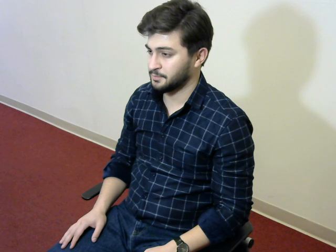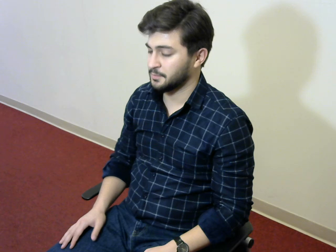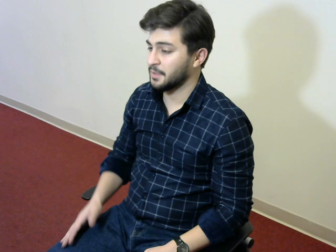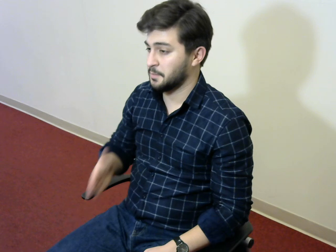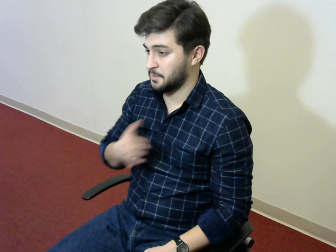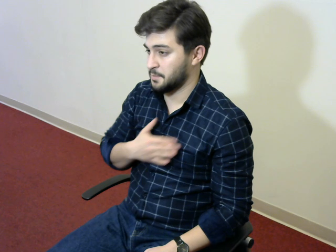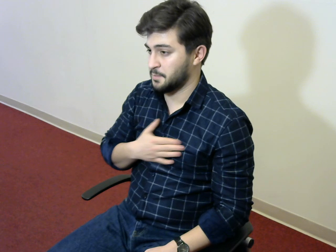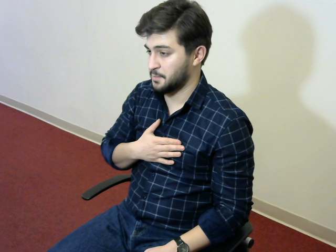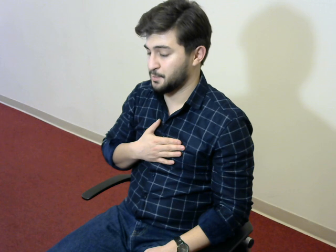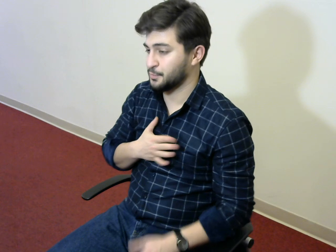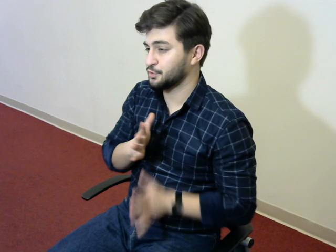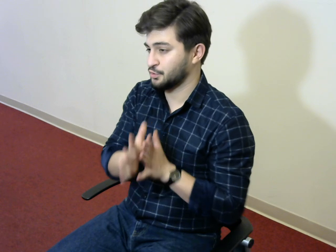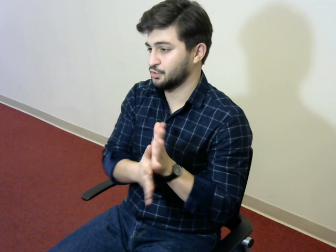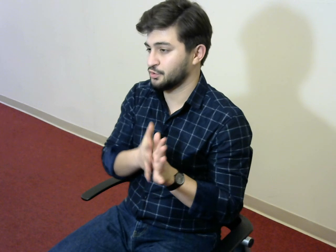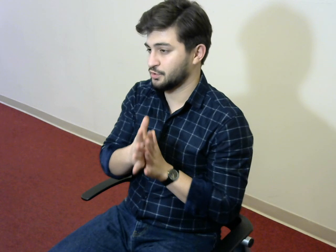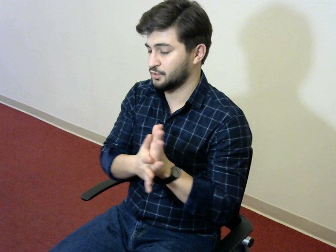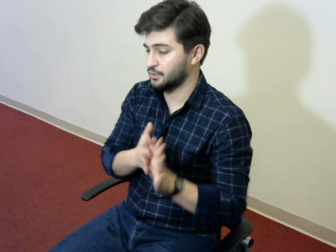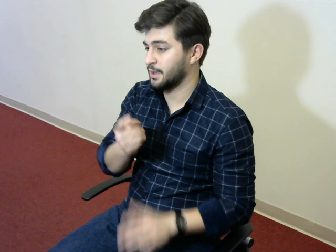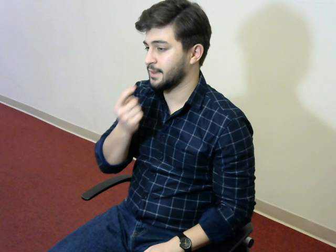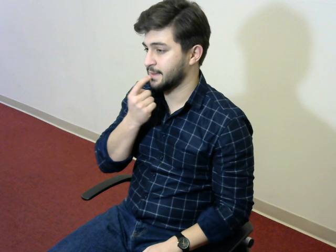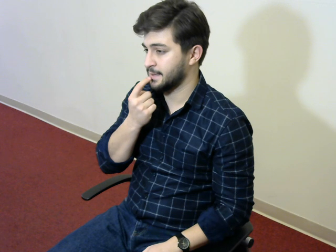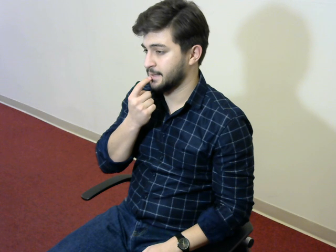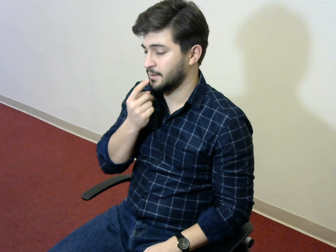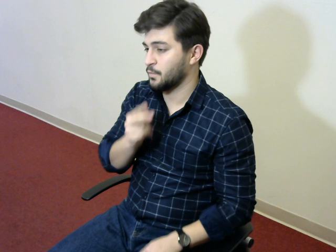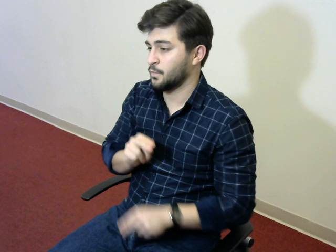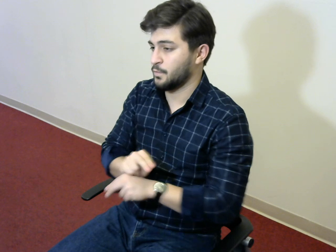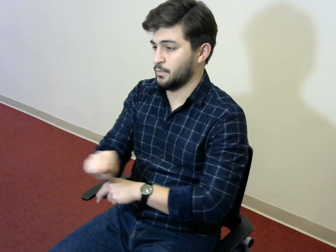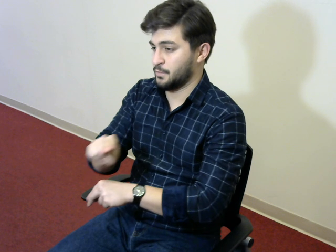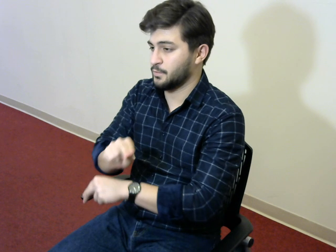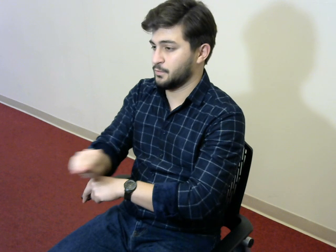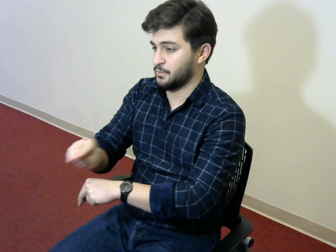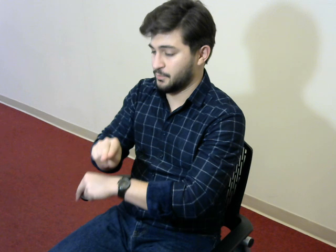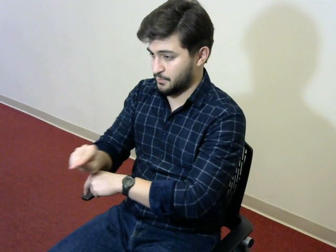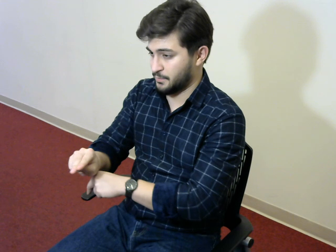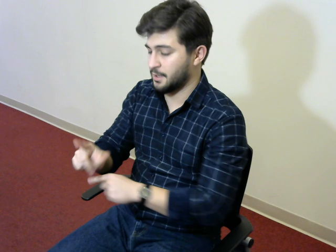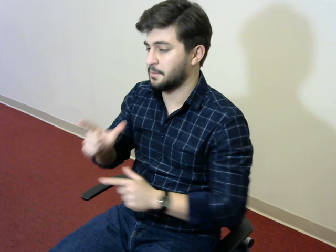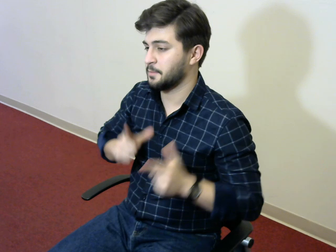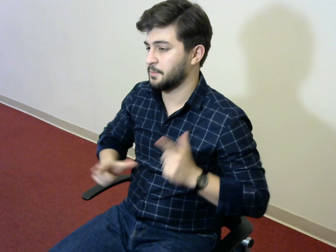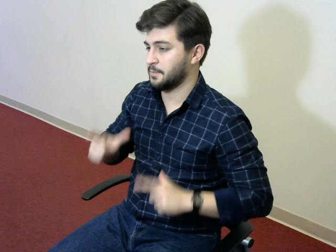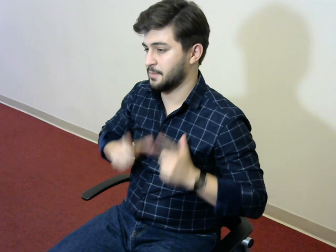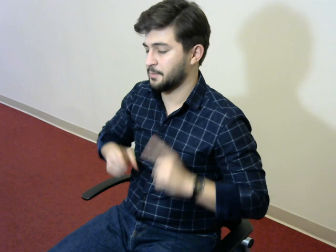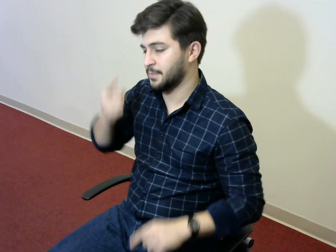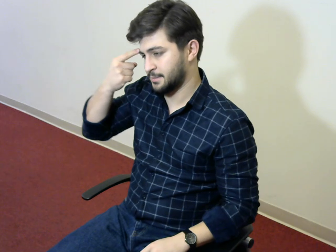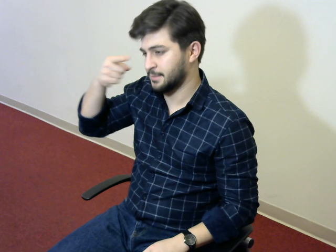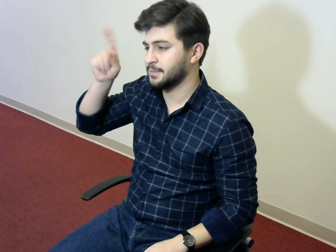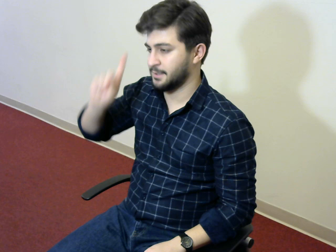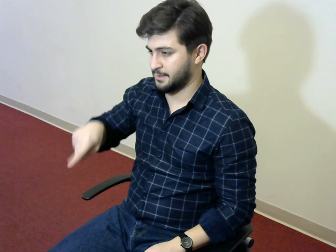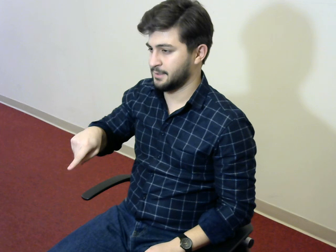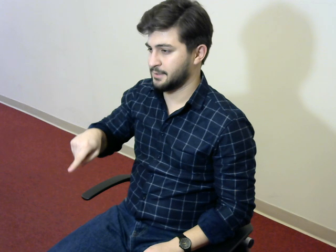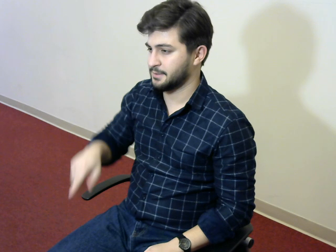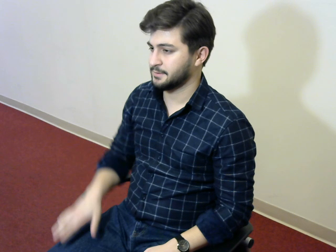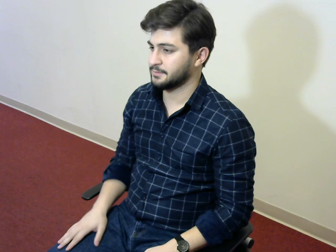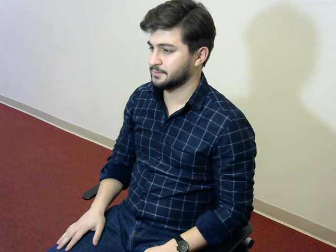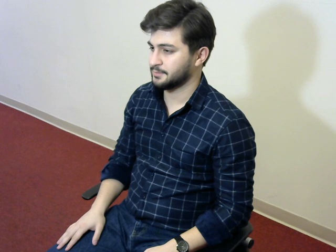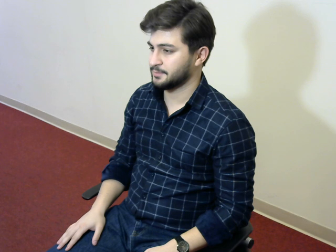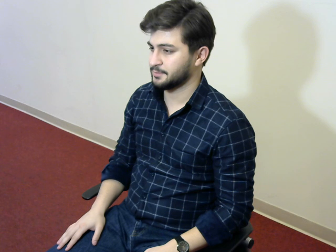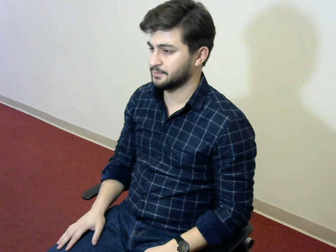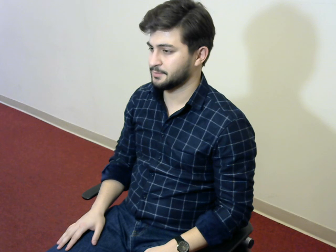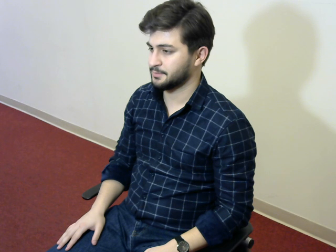Mən işarə dilini öyrədən müəllim tanıyıram